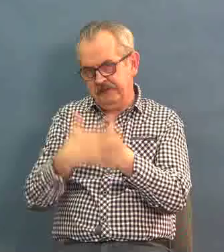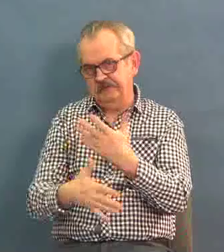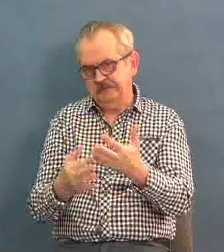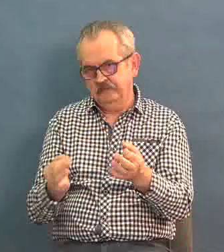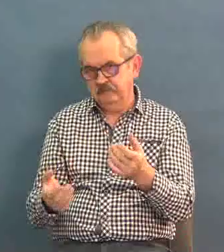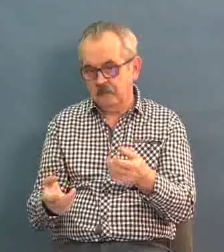Wolne.